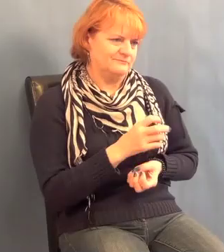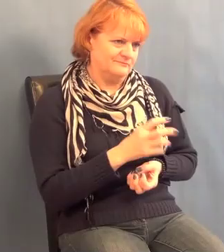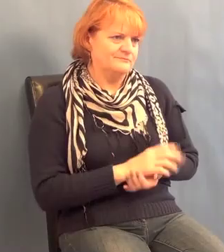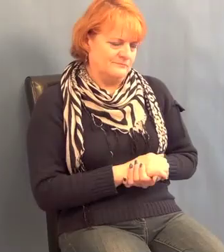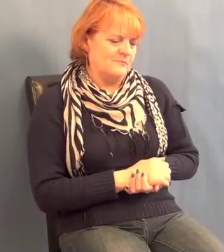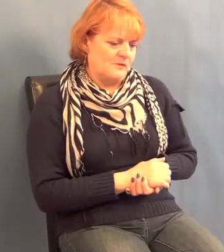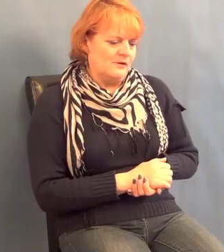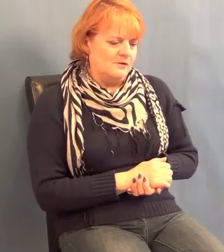Tak.